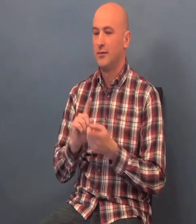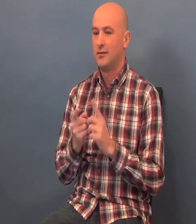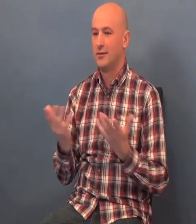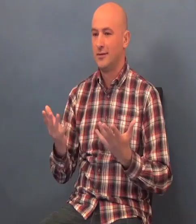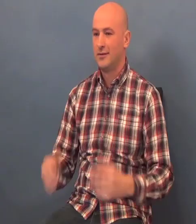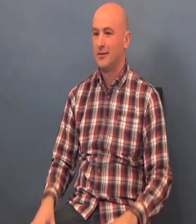Gdzie?